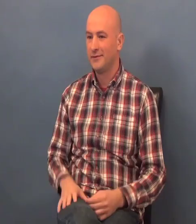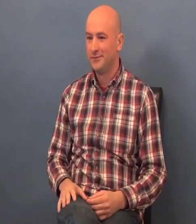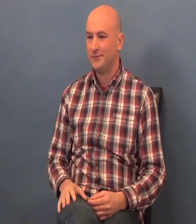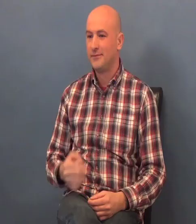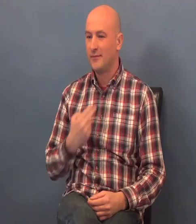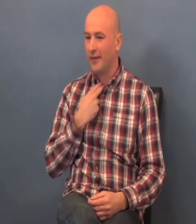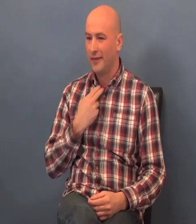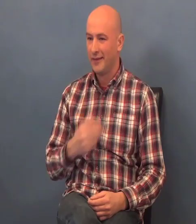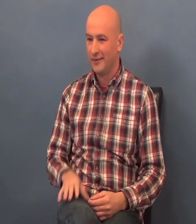Nie da się.